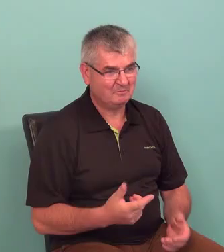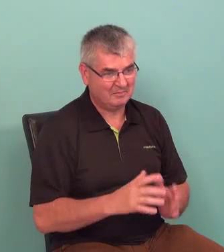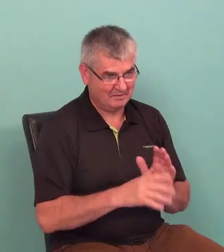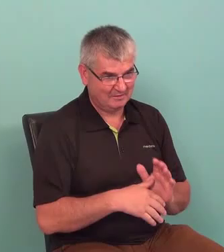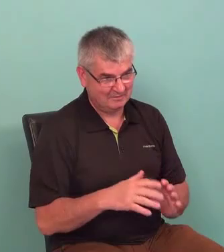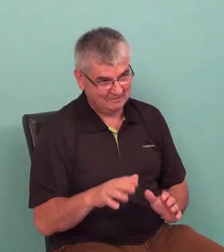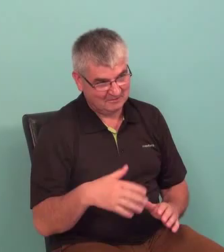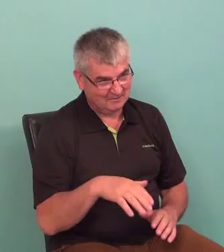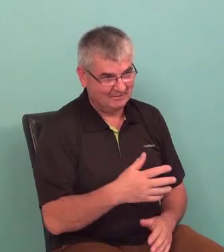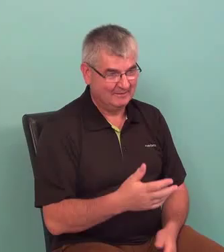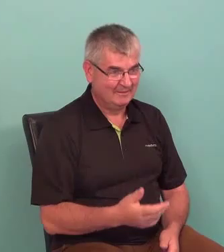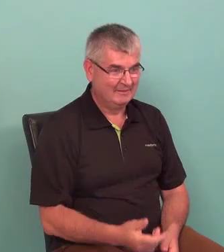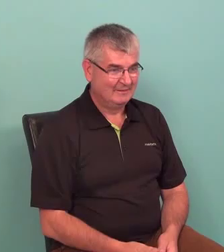Chodzenie po mieście?